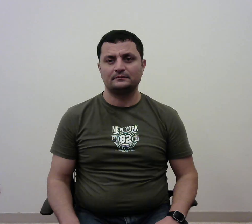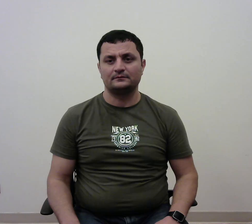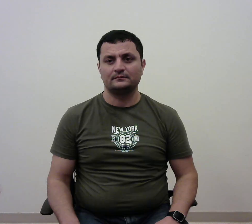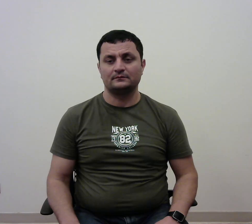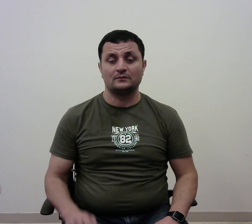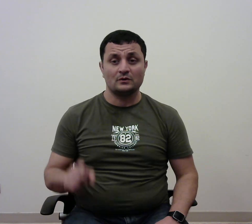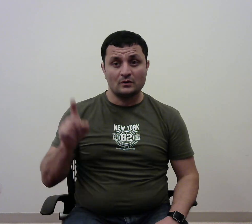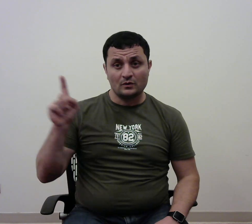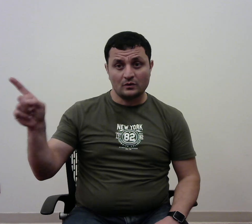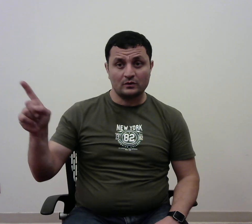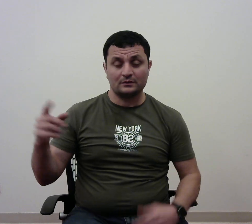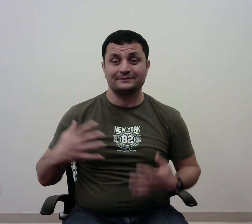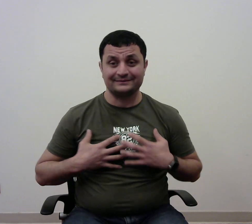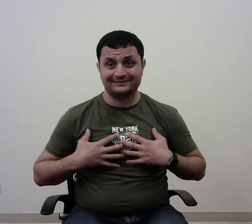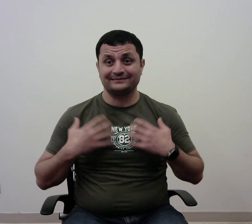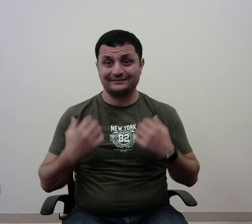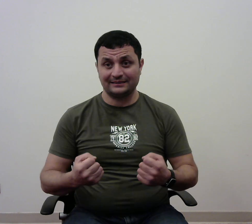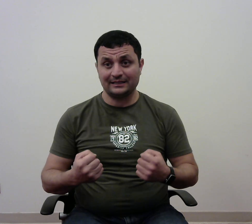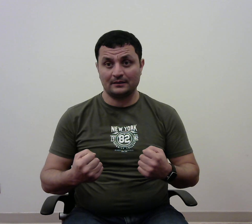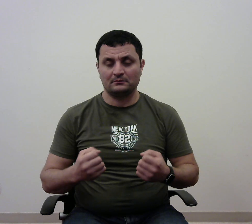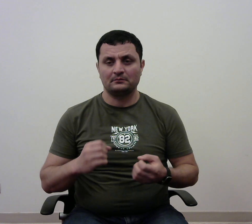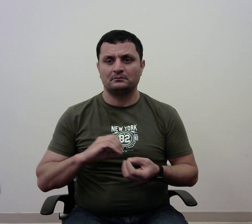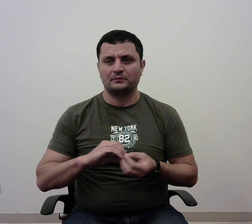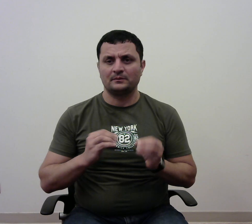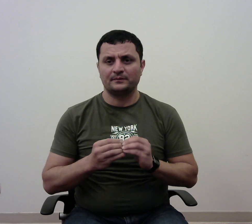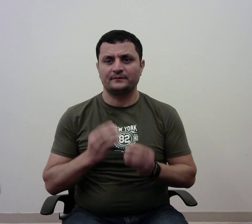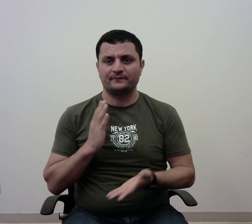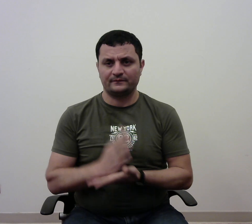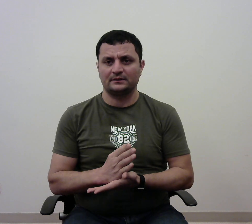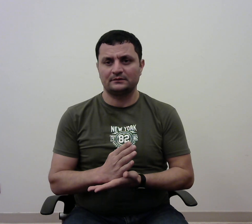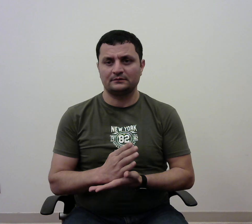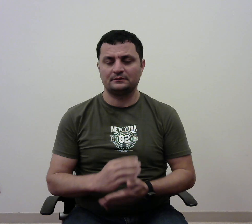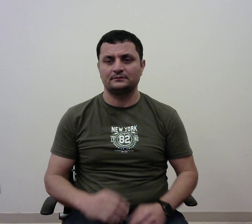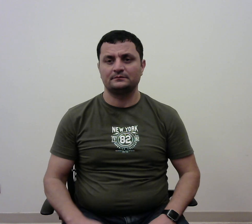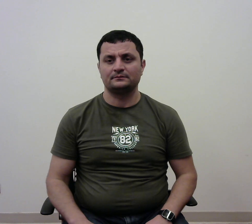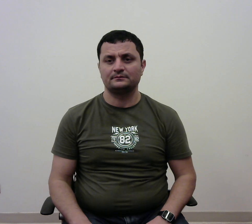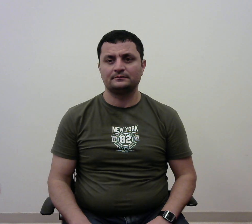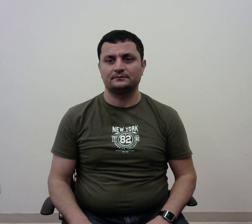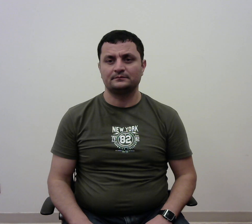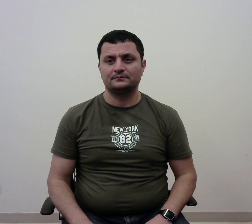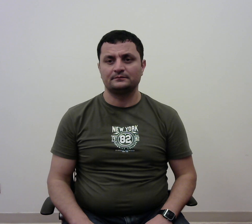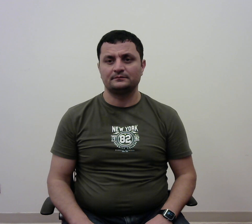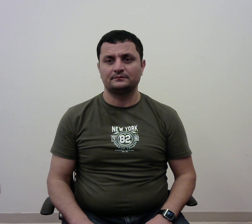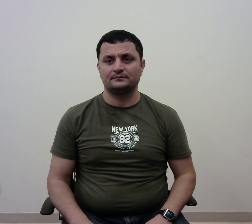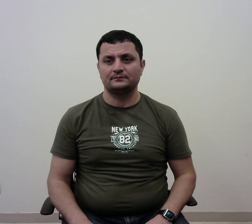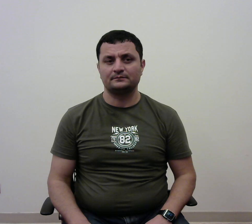Onun sağlamlıq problemi var